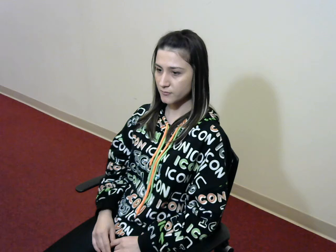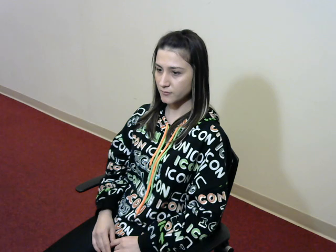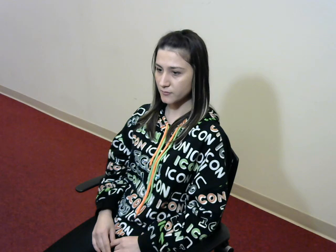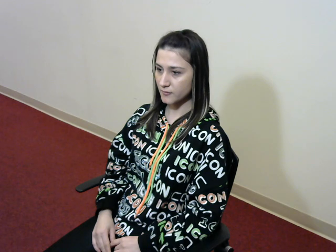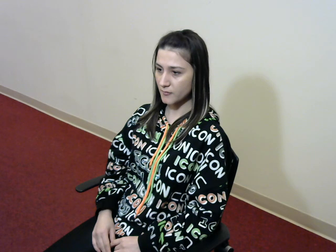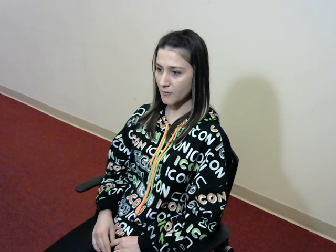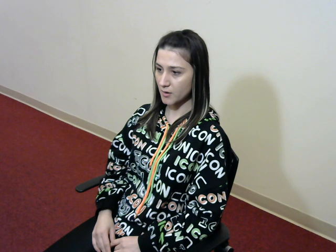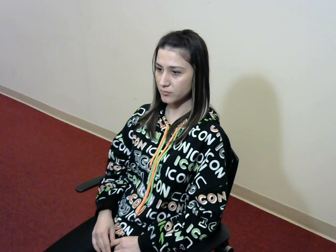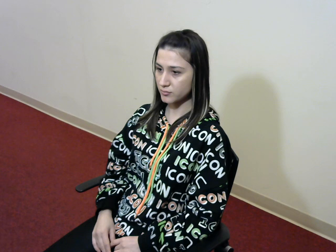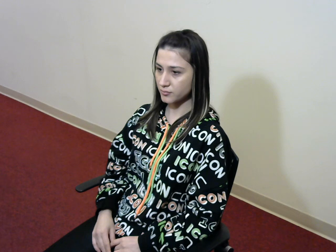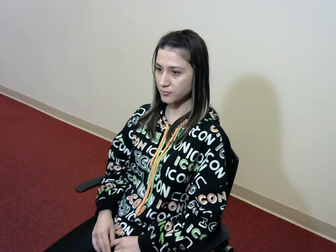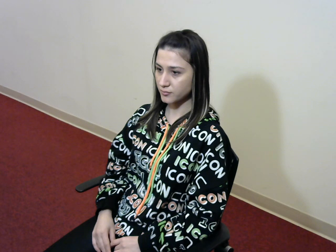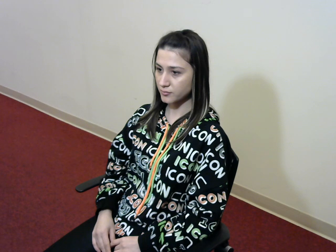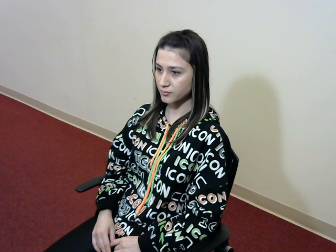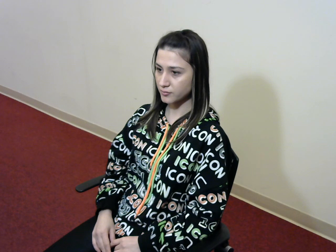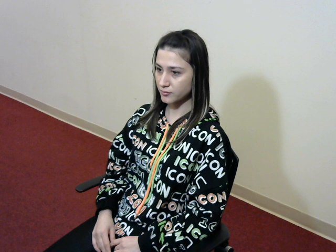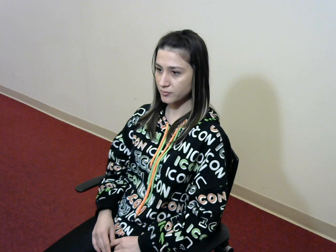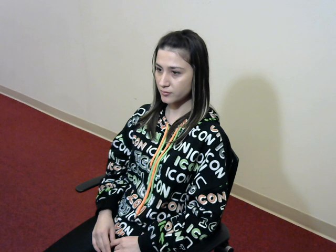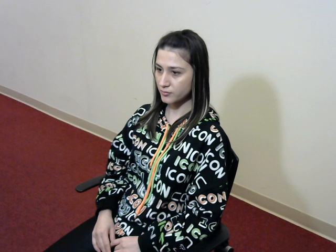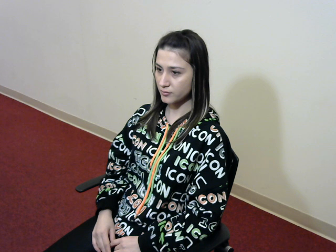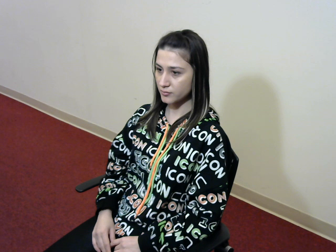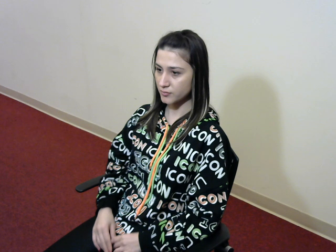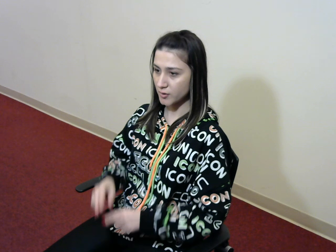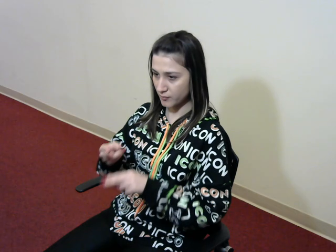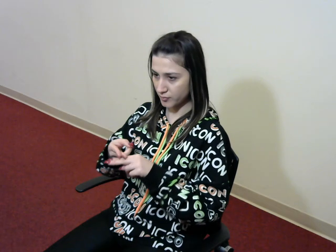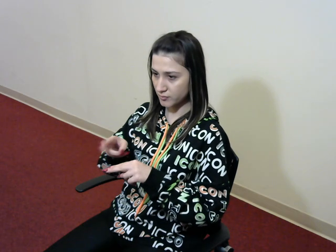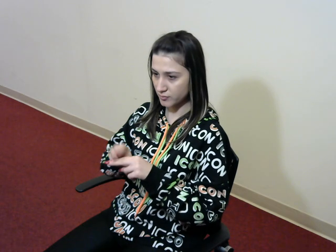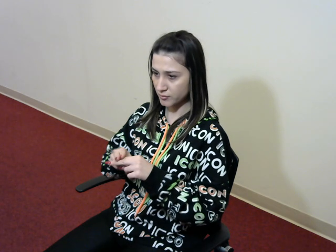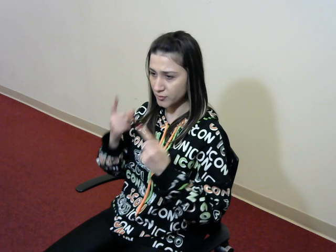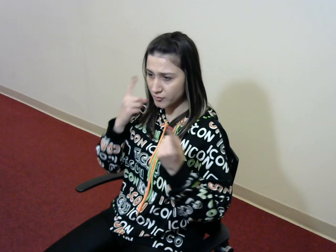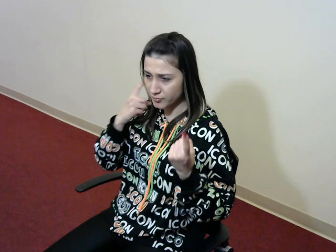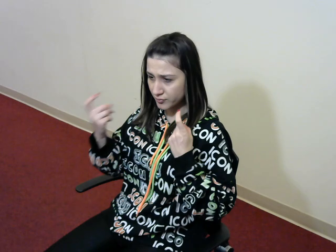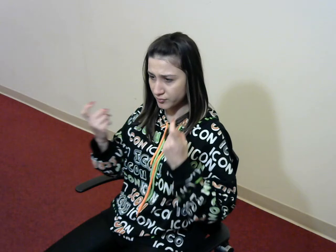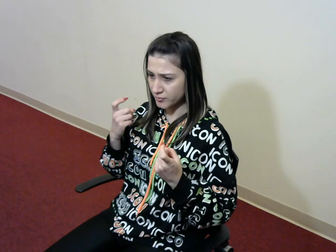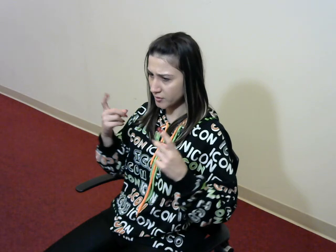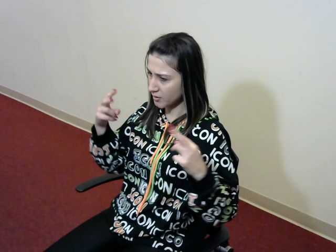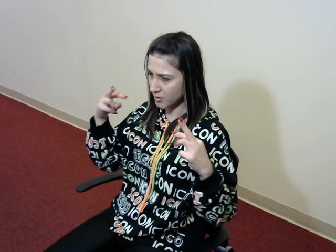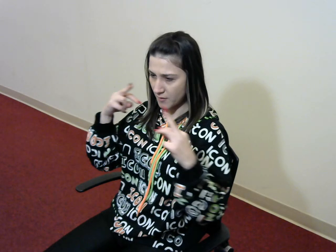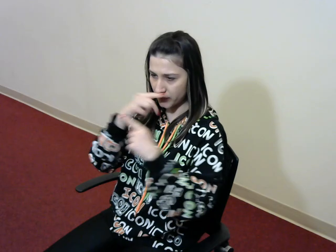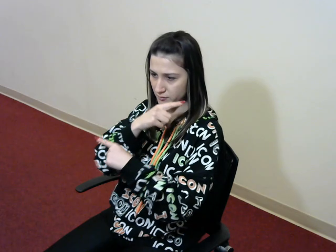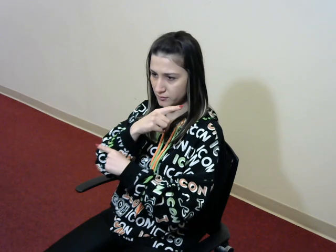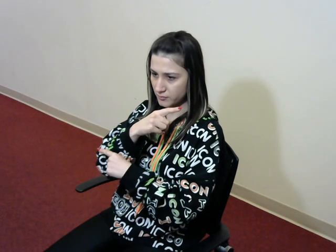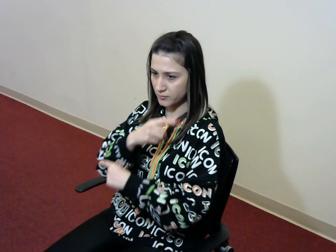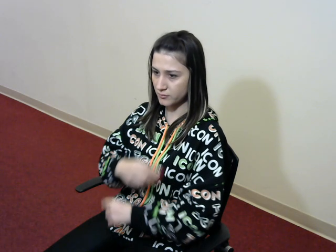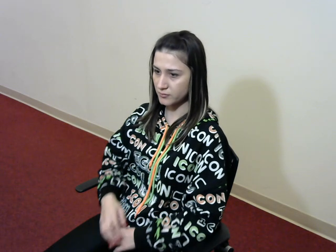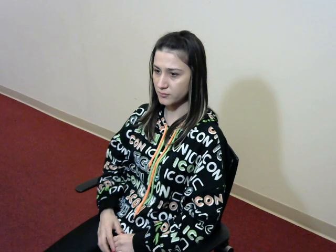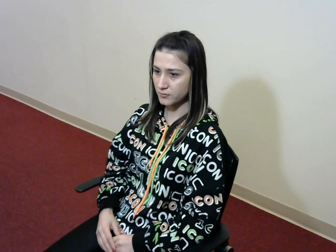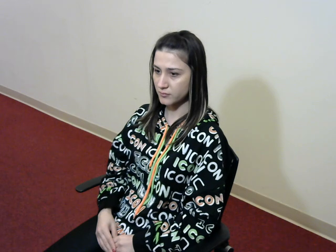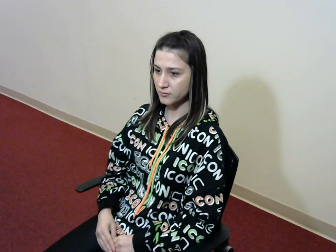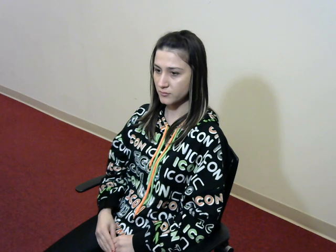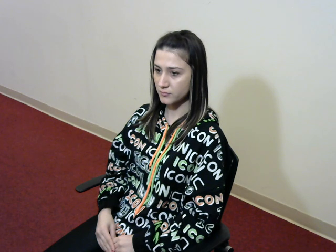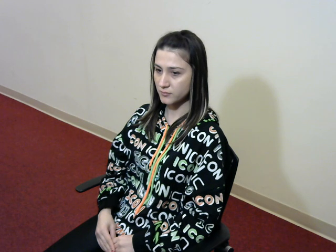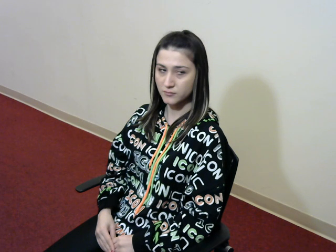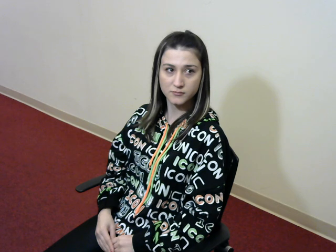Bu məlumat səhvdir